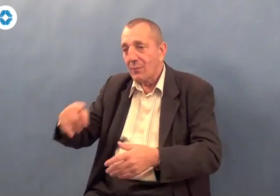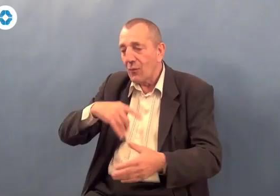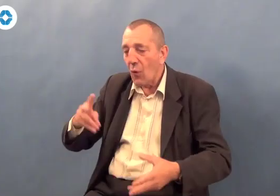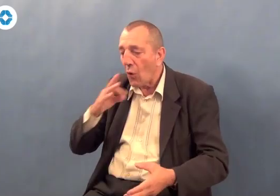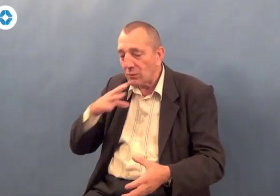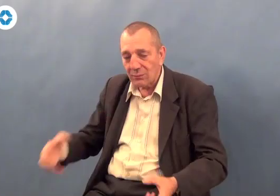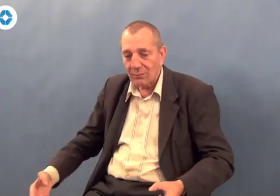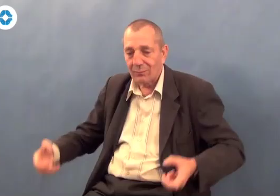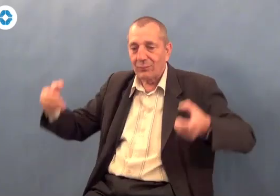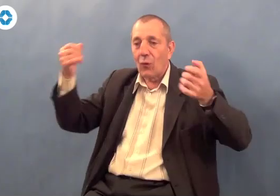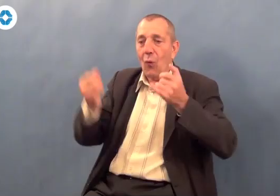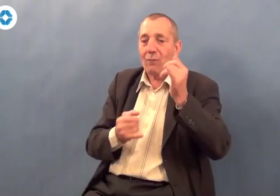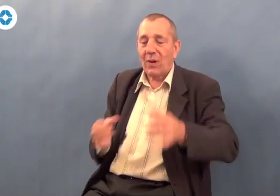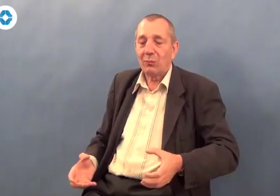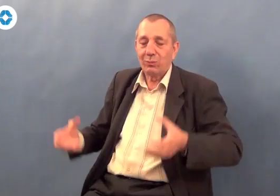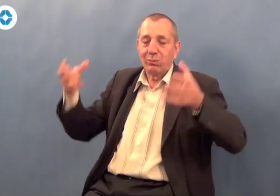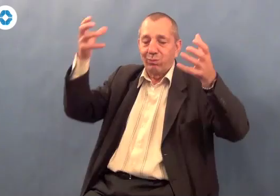Podnosi go i stawia na rowerze.